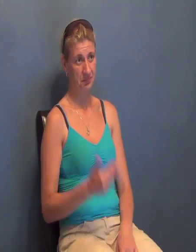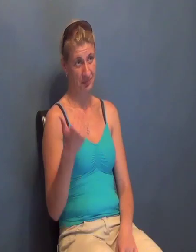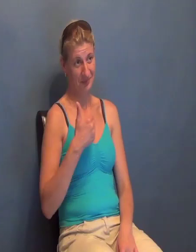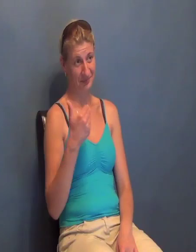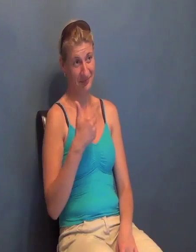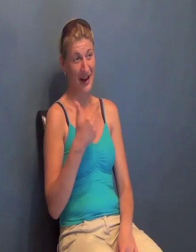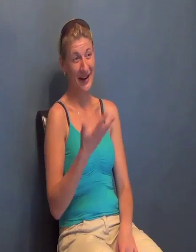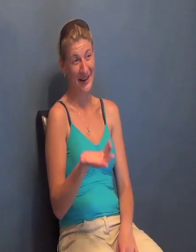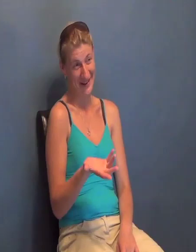Może.